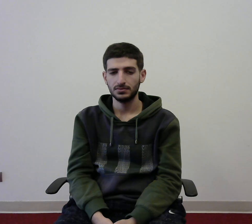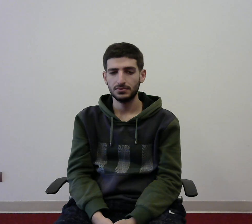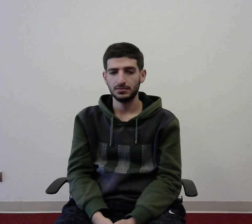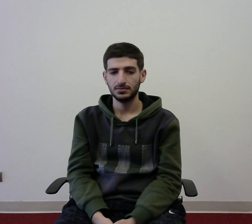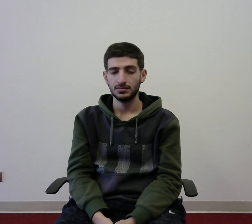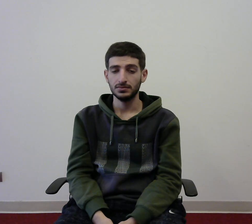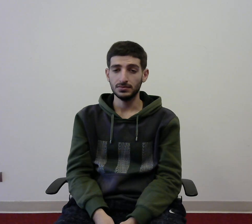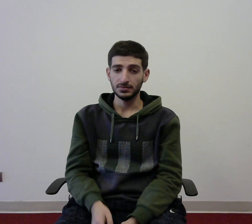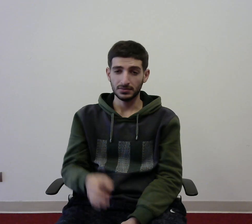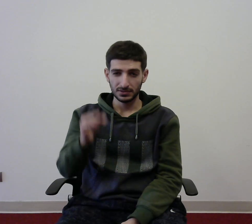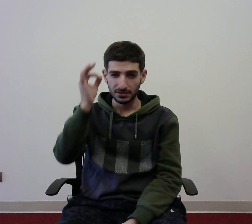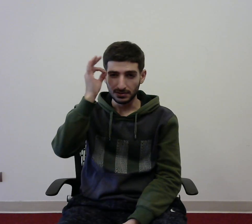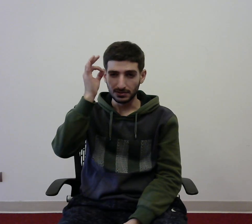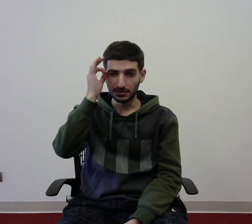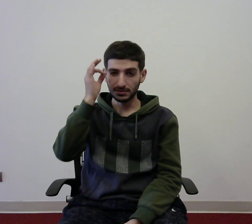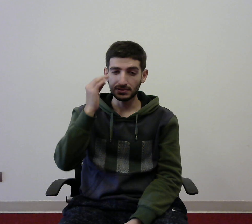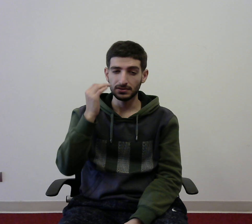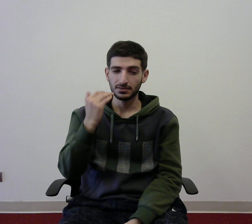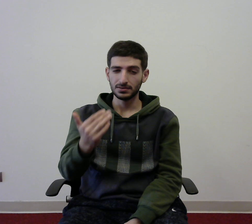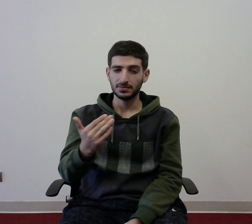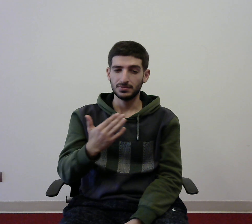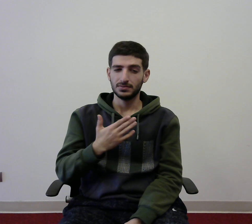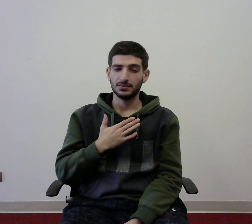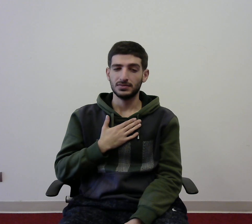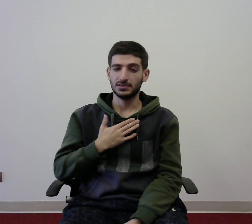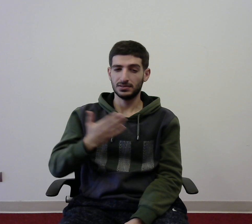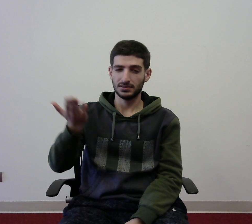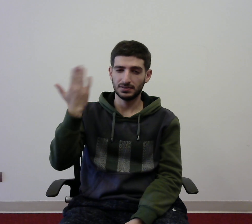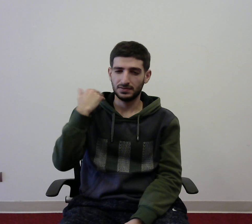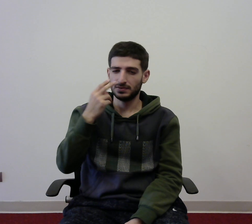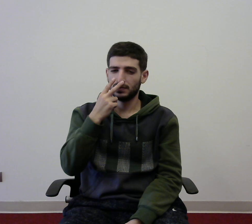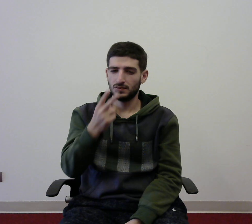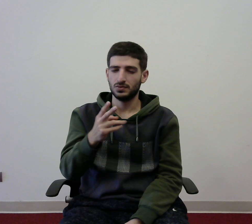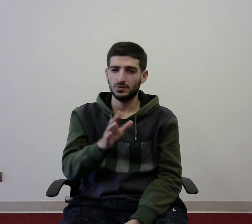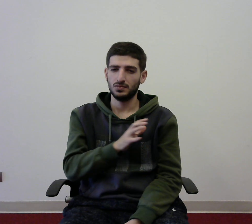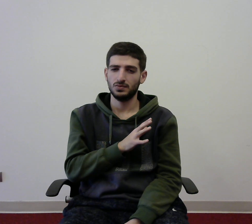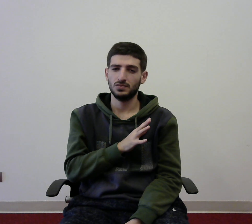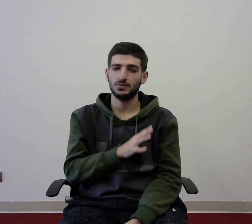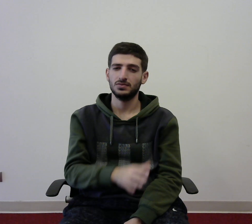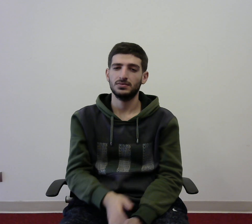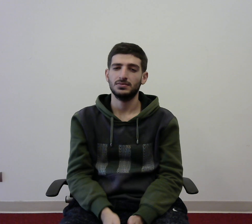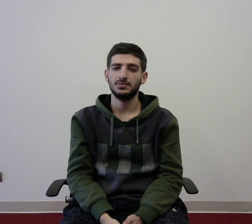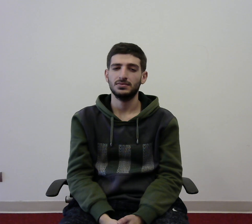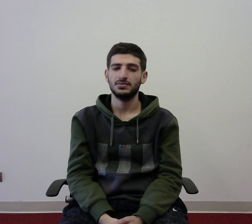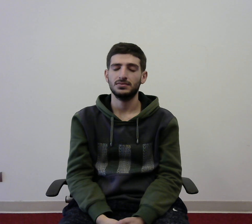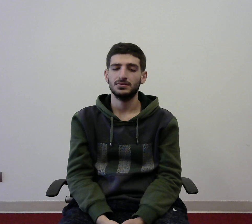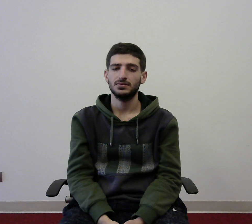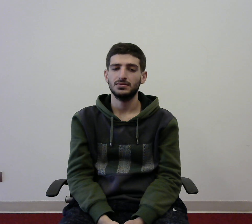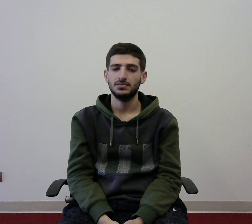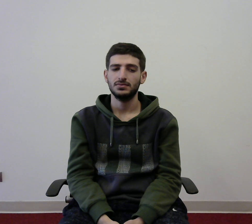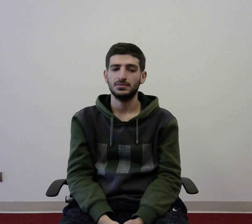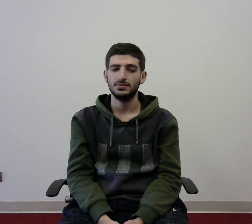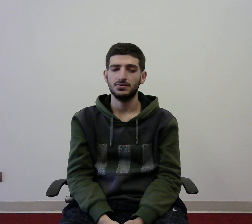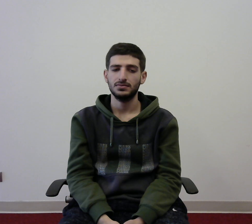Xatırladım, səni mən əvvəl də görmüşəm